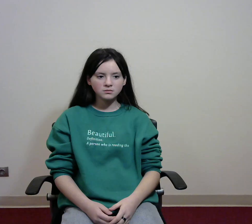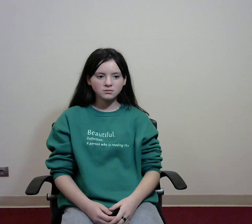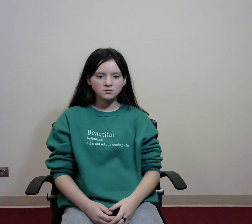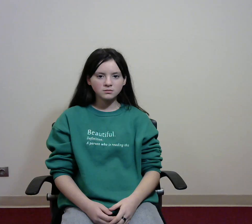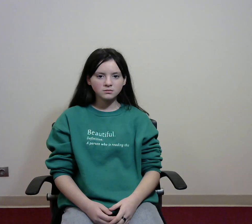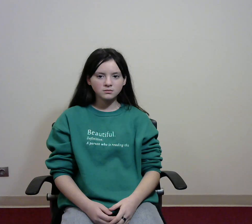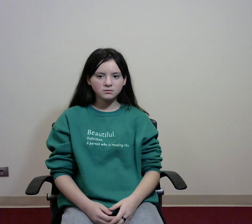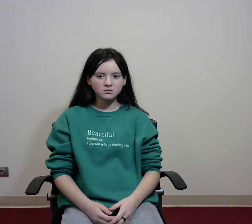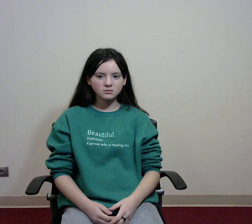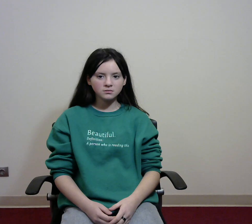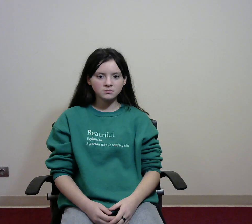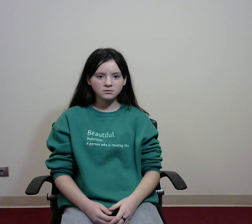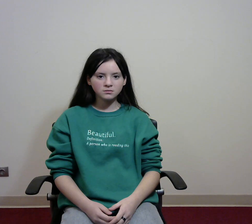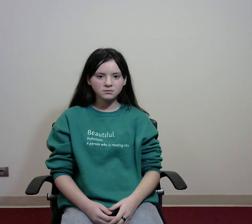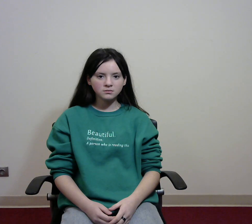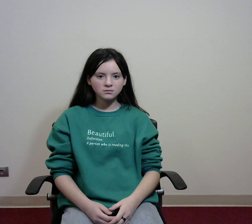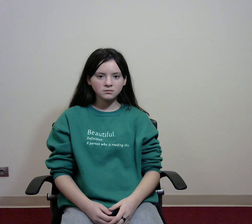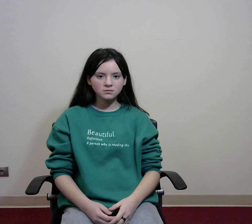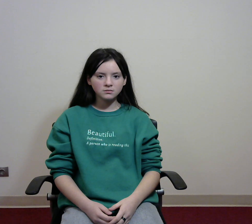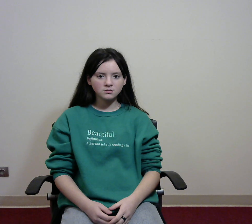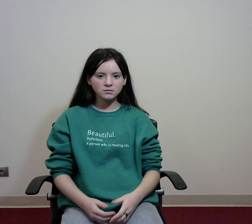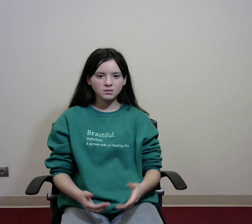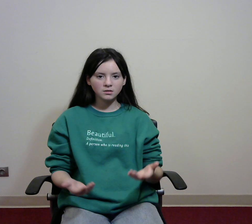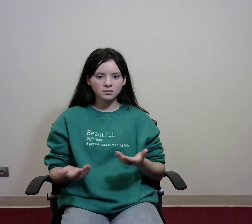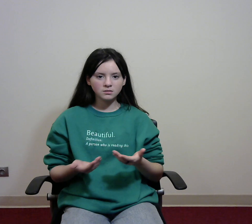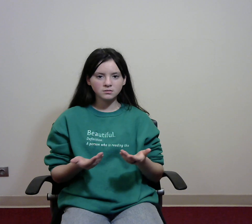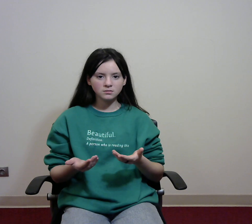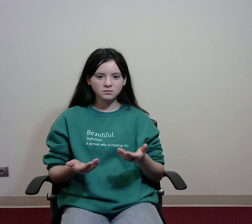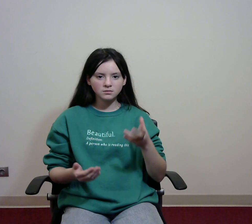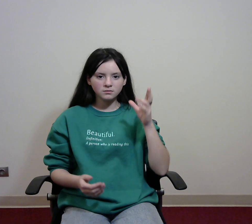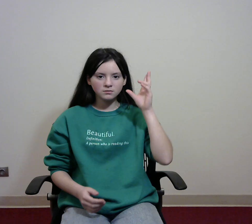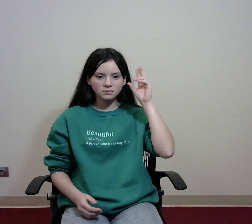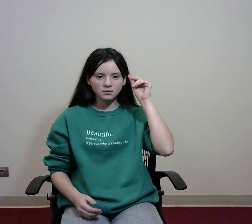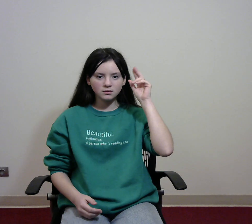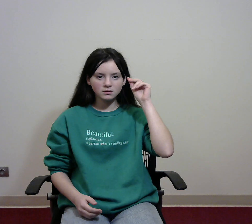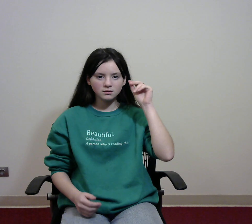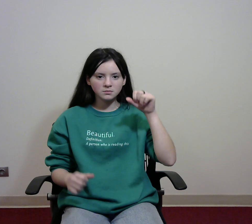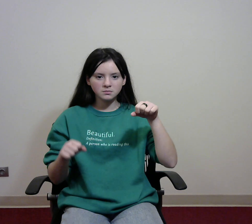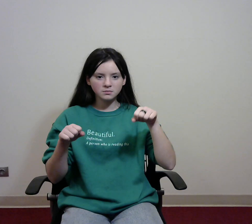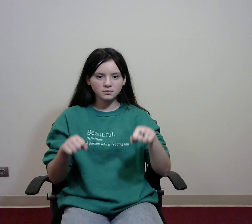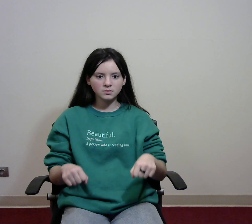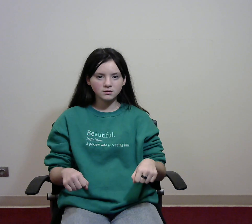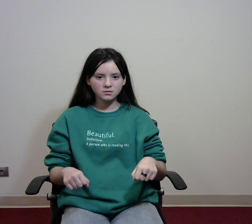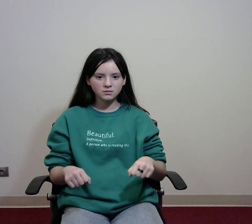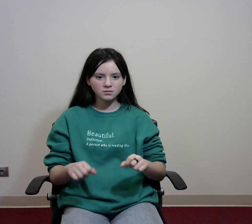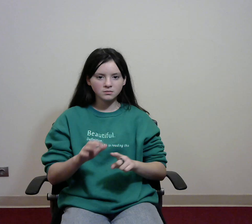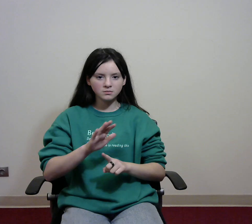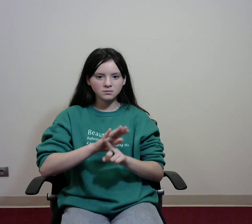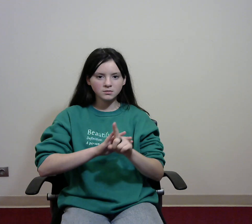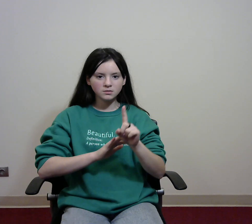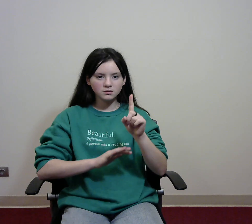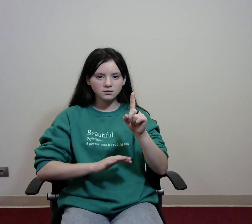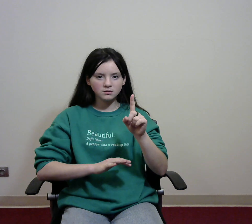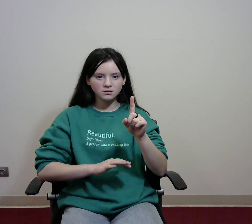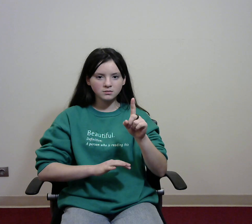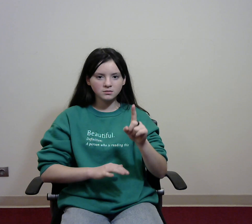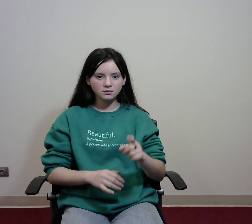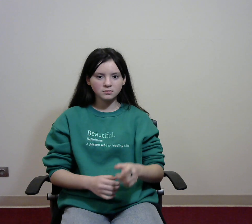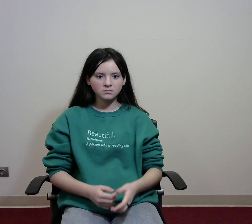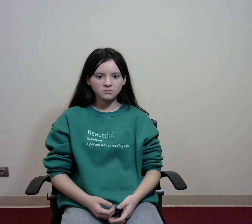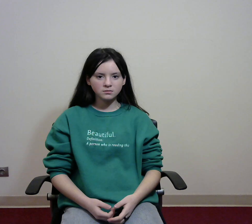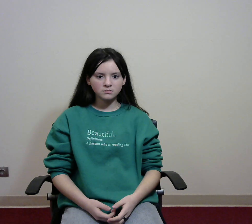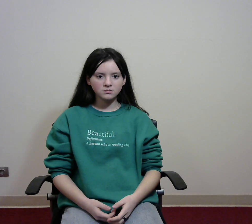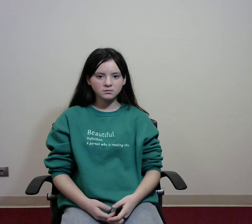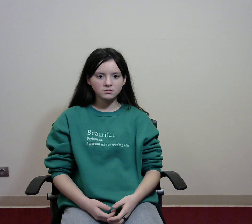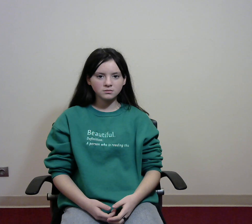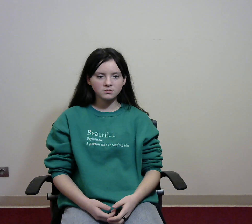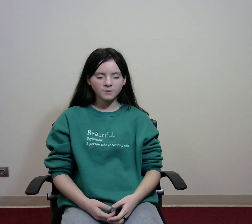Hansı tarixdən hüququm başlayır?